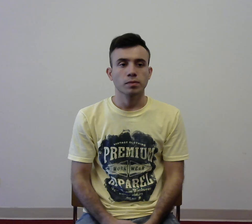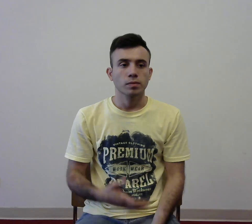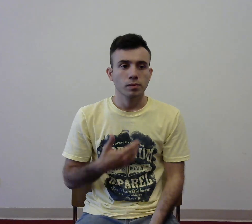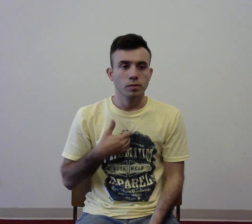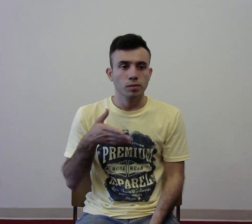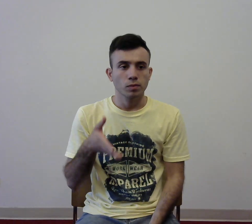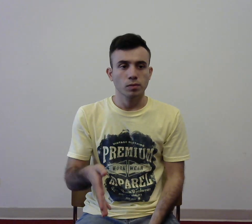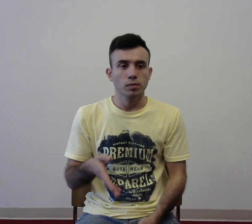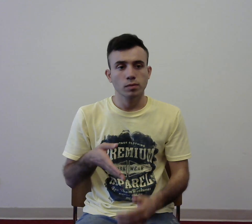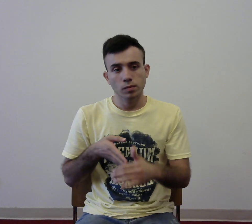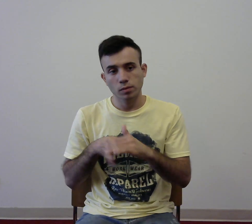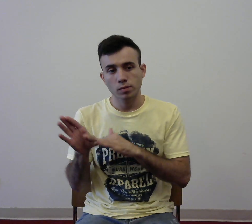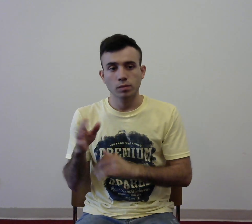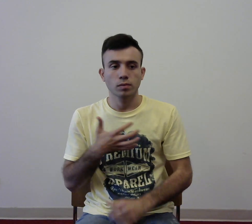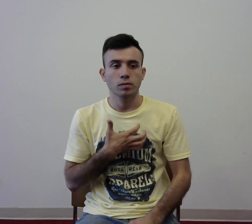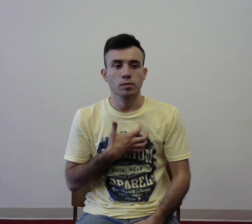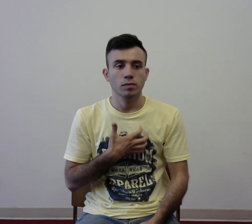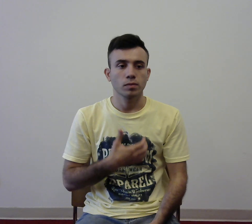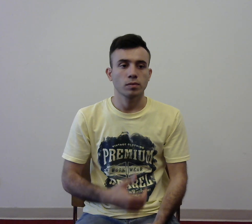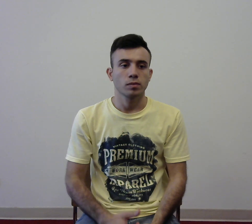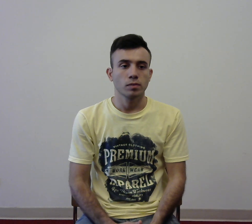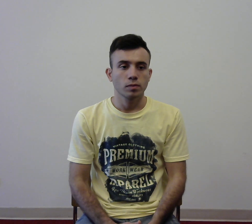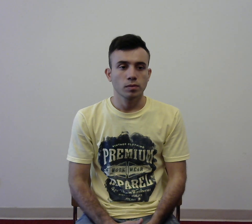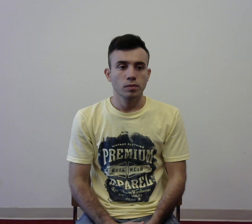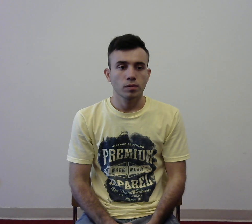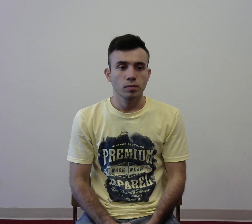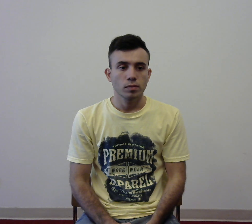Mən burdan getmək istəyirəm